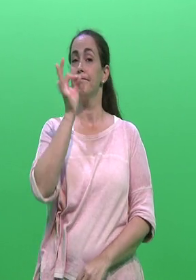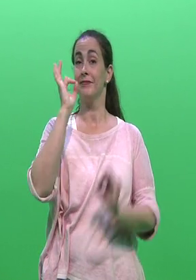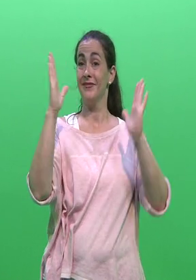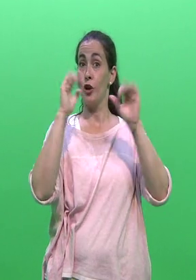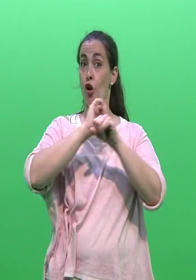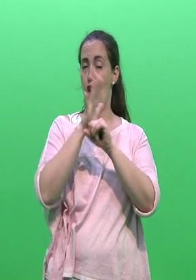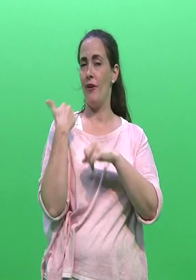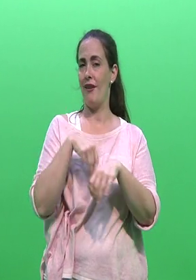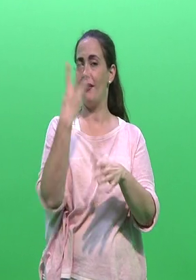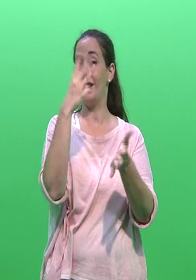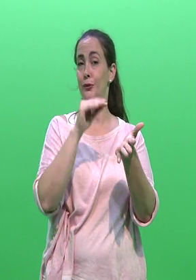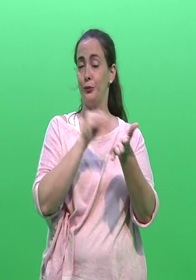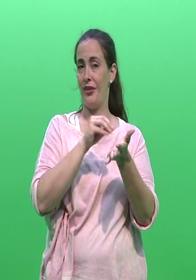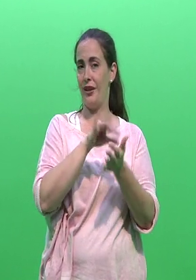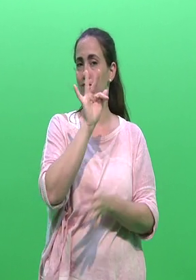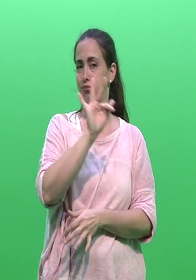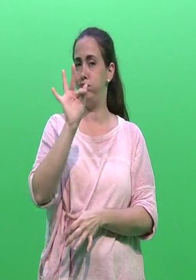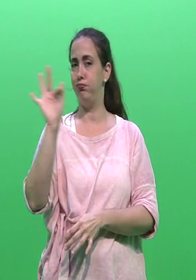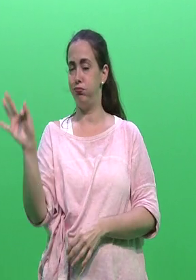Sí, he tingut Covid tres vegades ja.